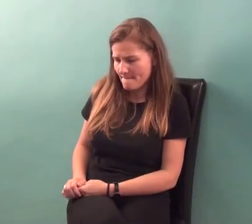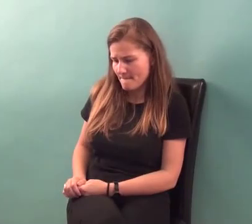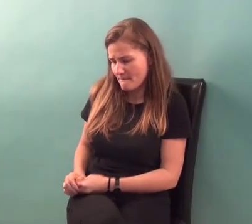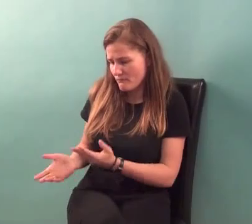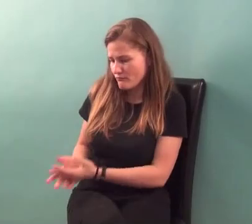Już.